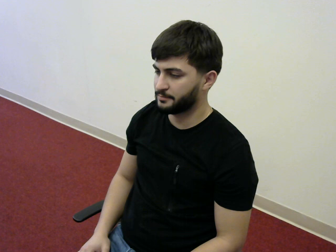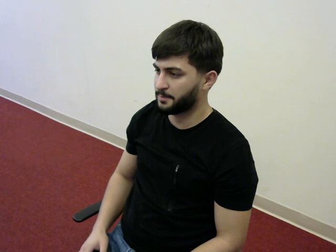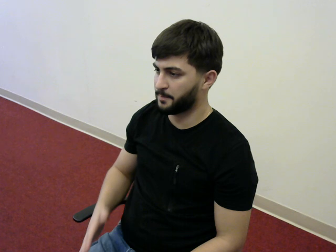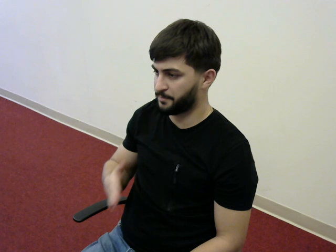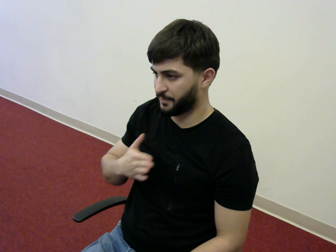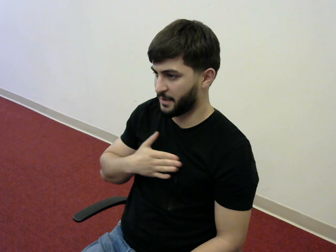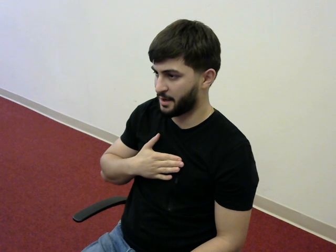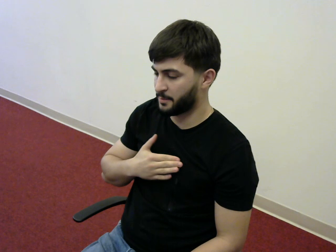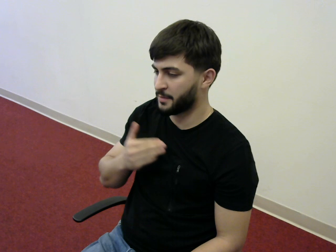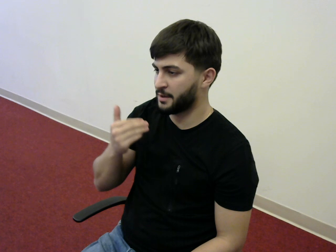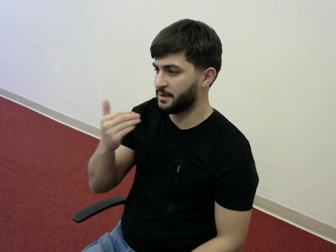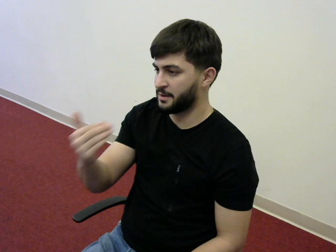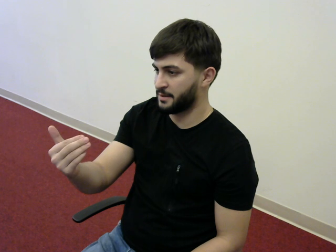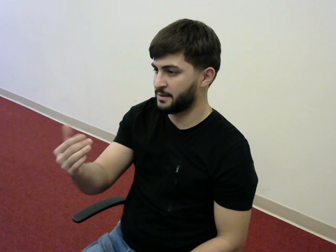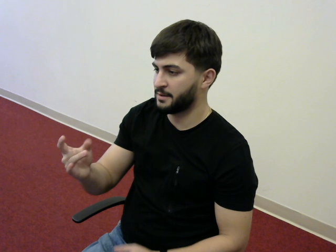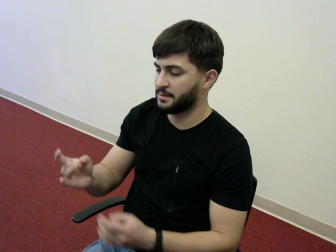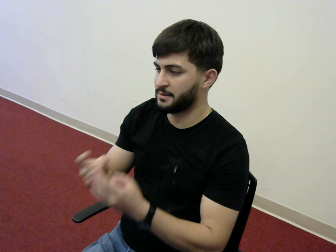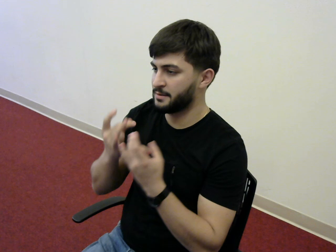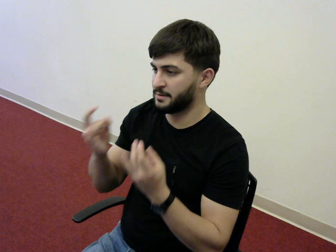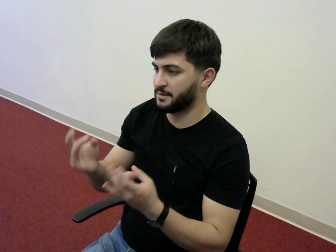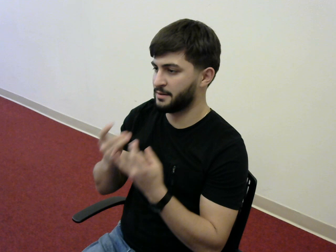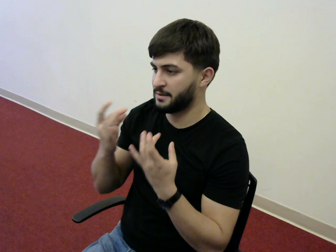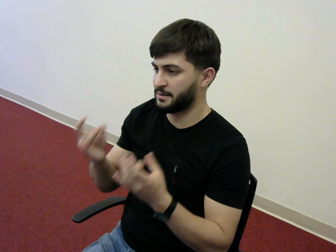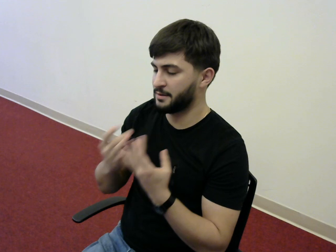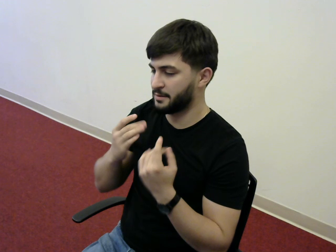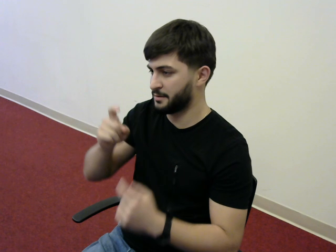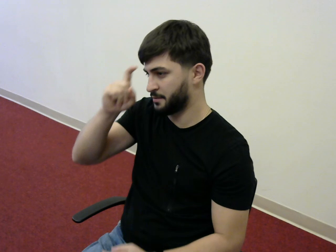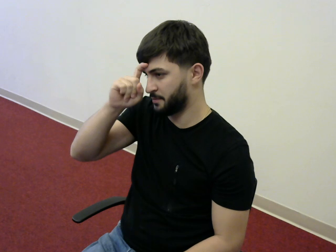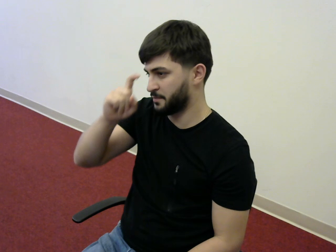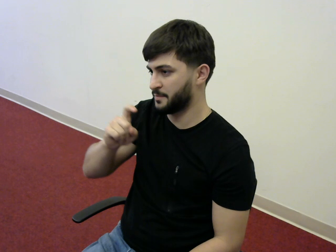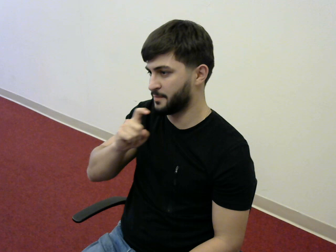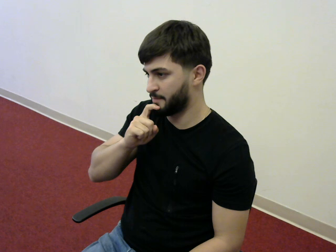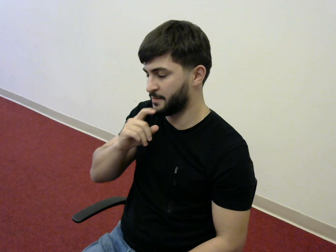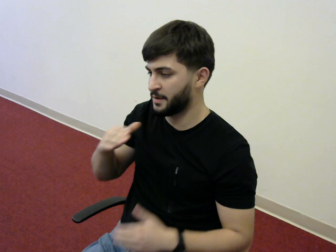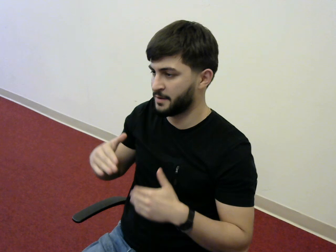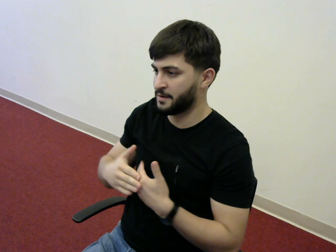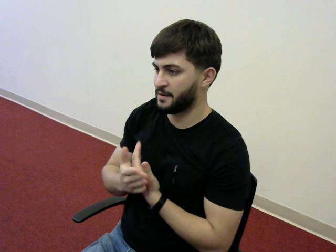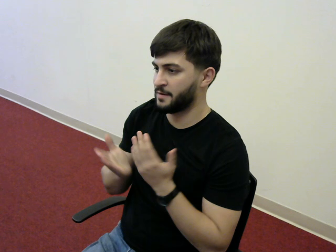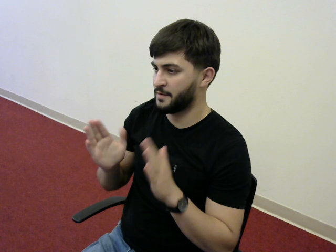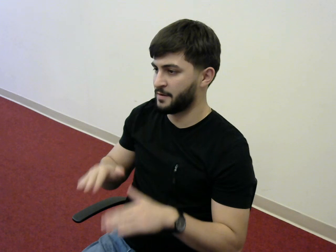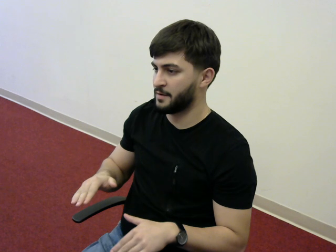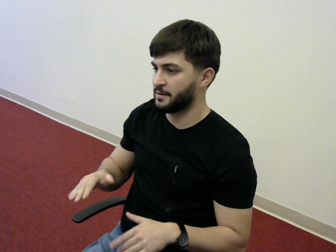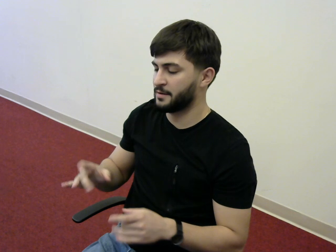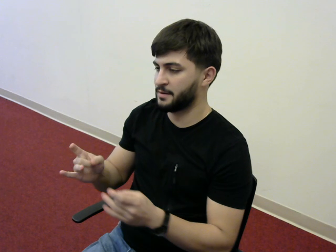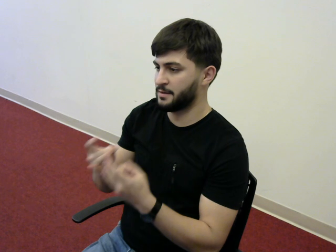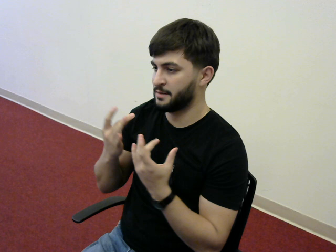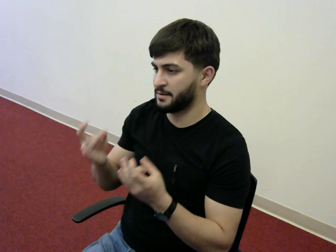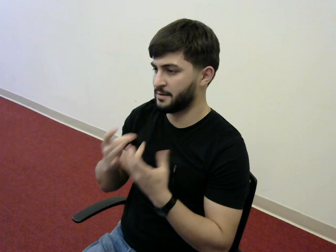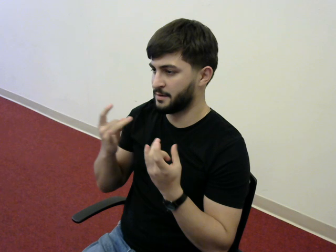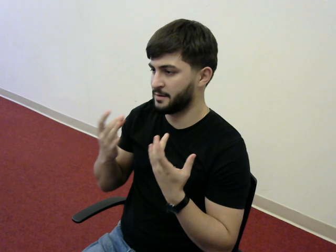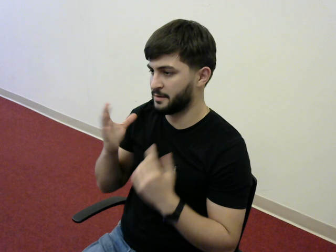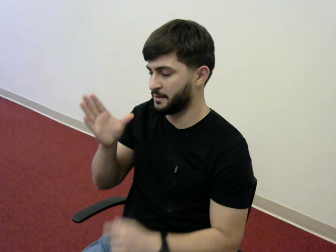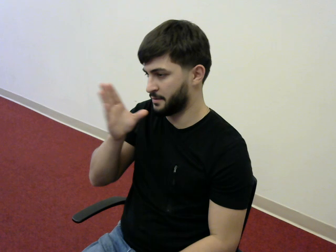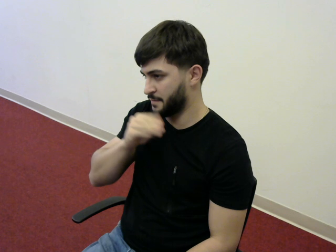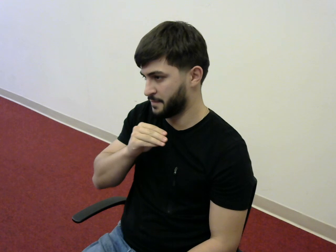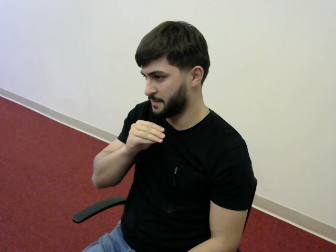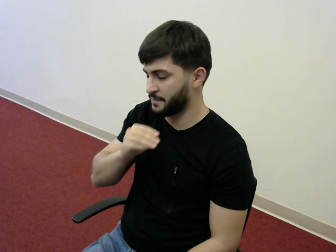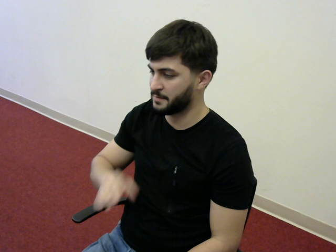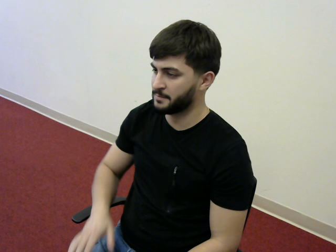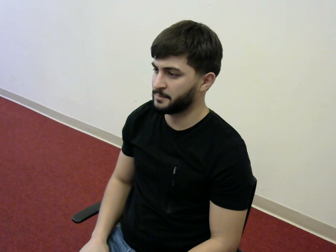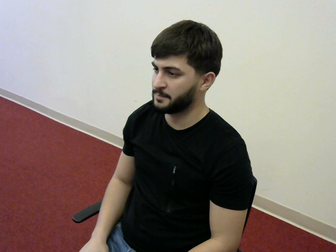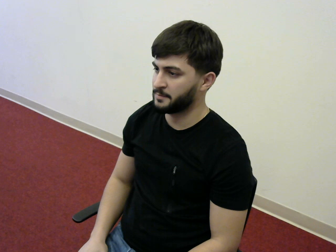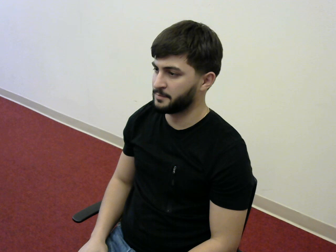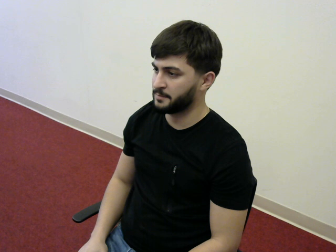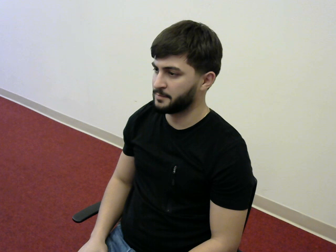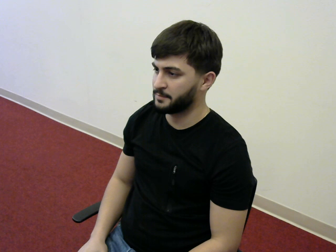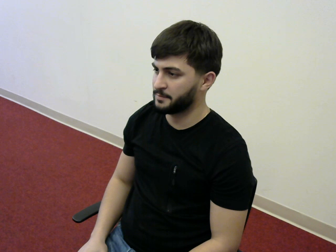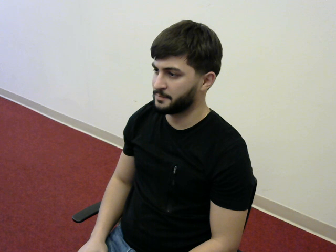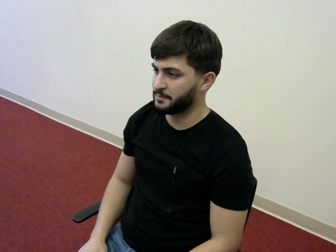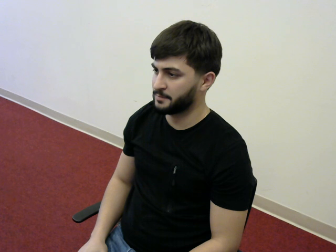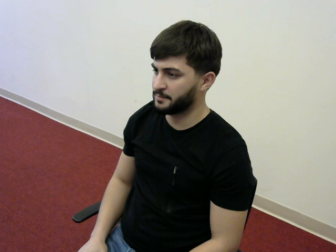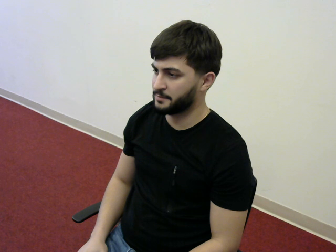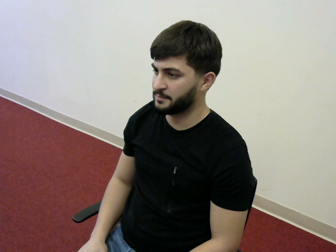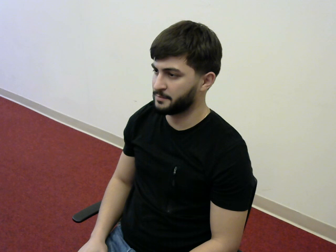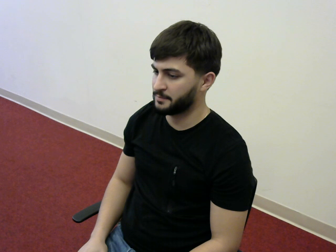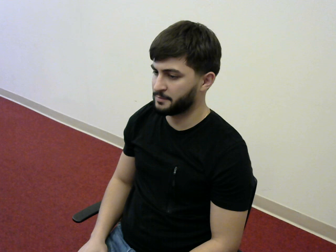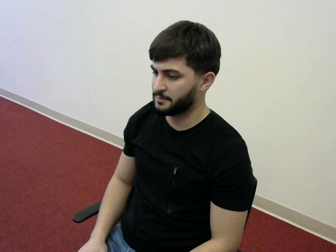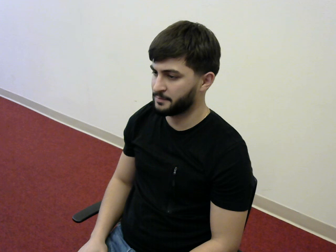Mən sizin dediklərinizi başa düşmədim, yenidən izah edə bilərsinizmi?